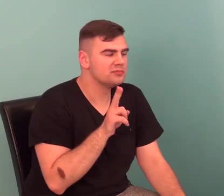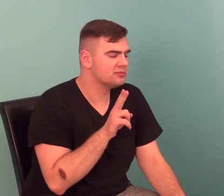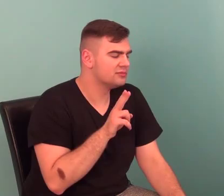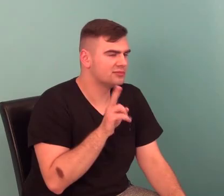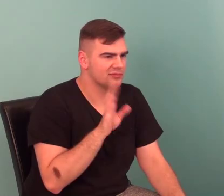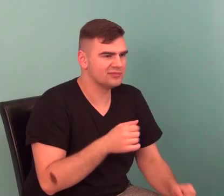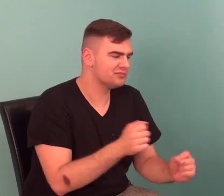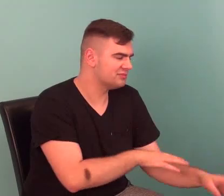Dobra, odkłada rower.